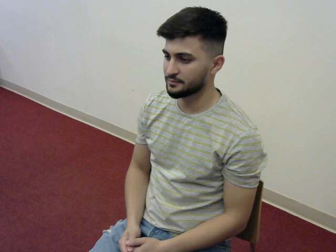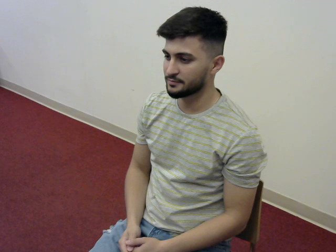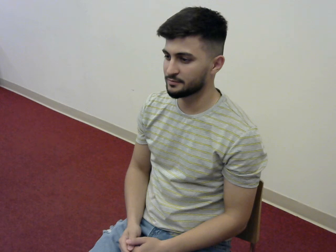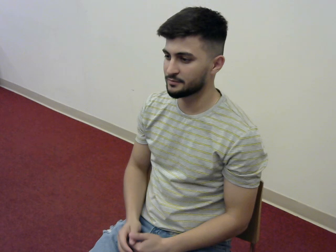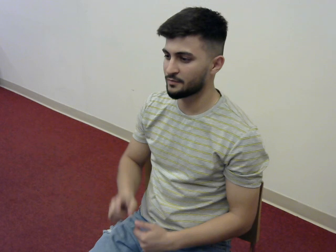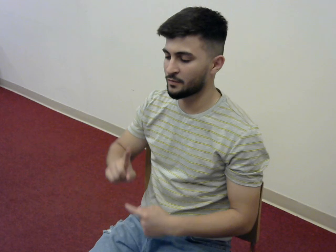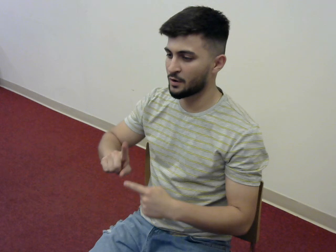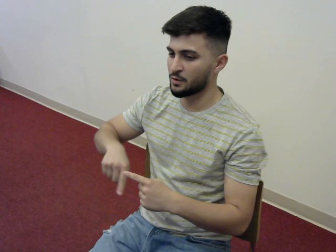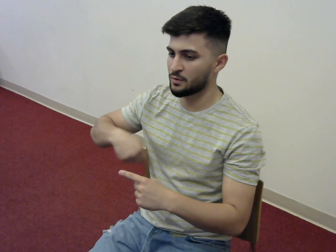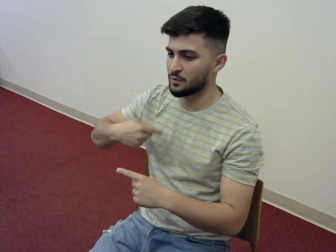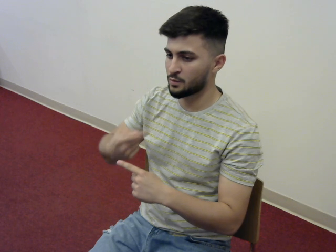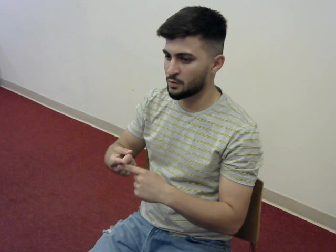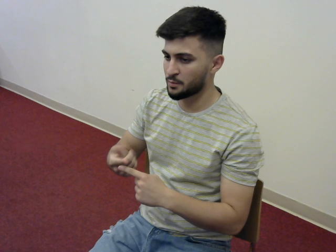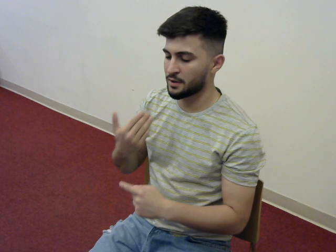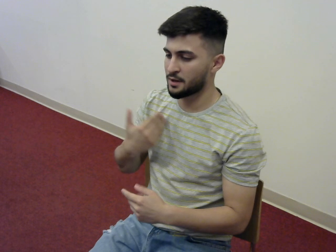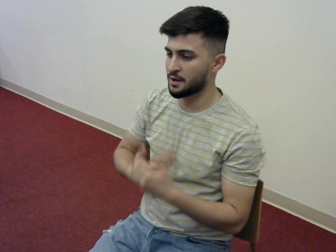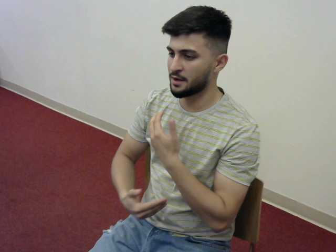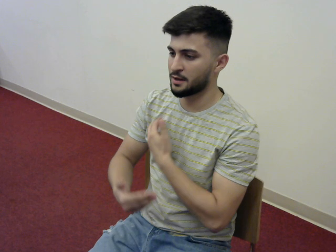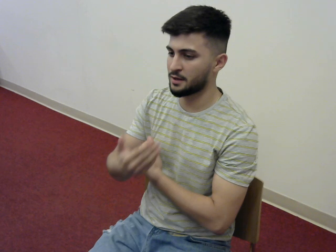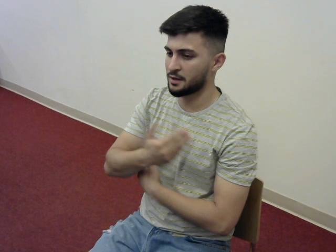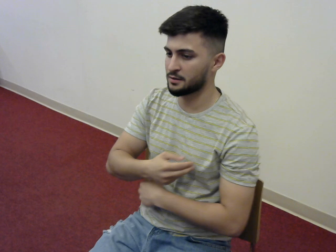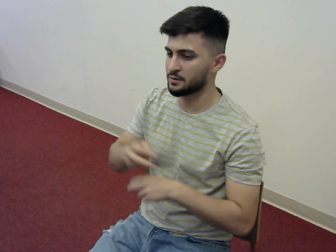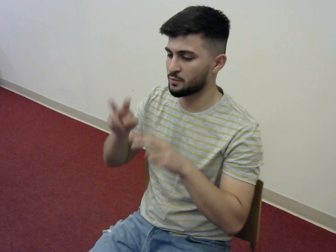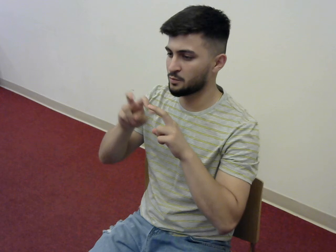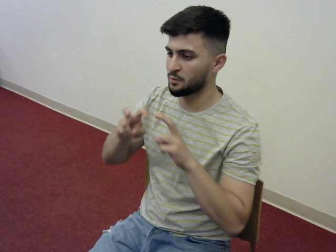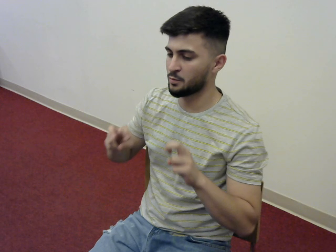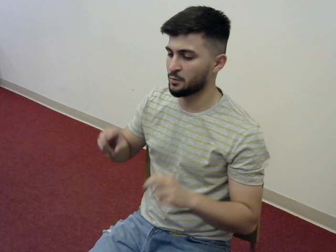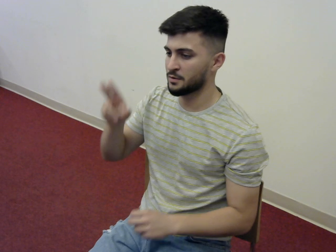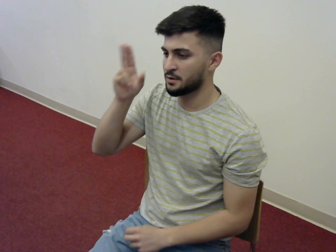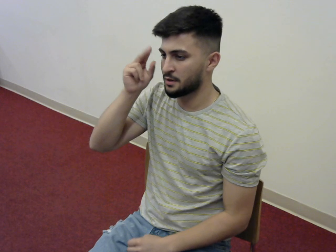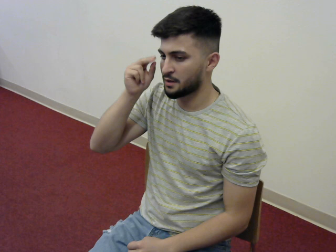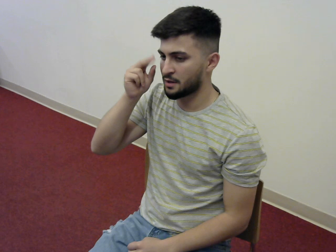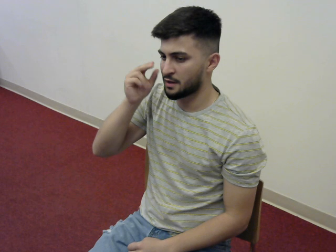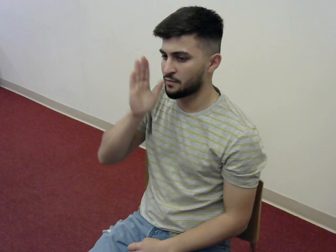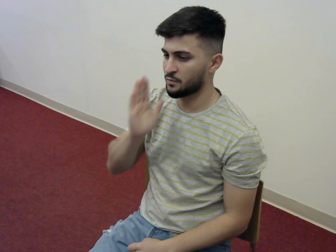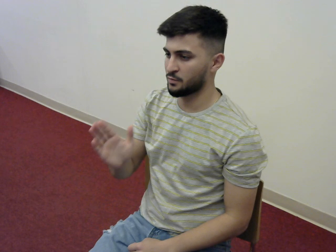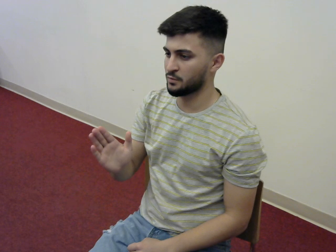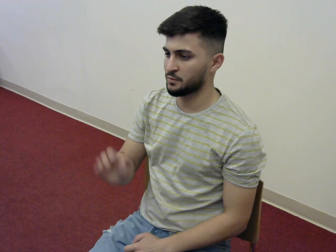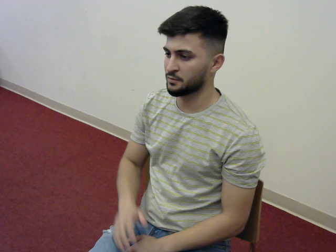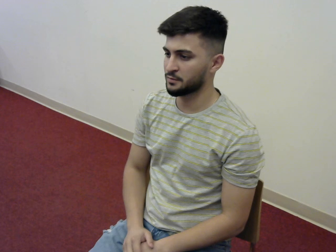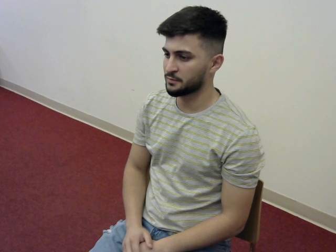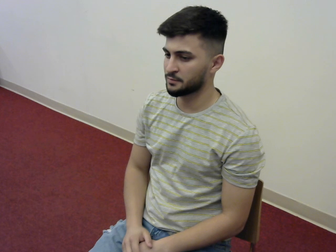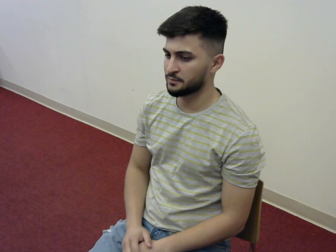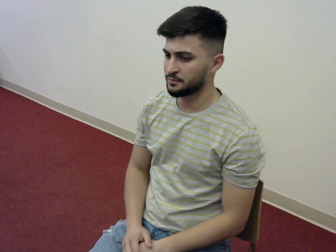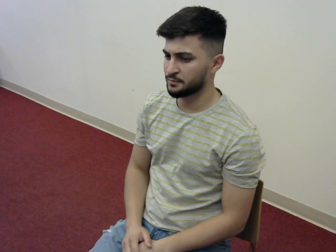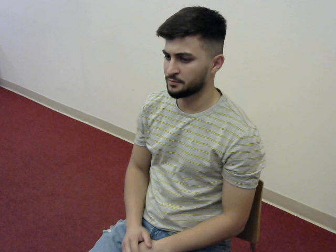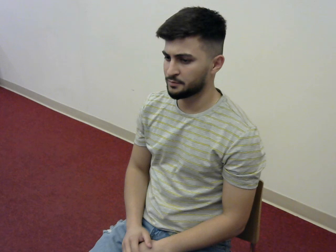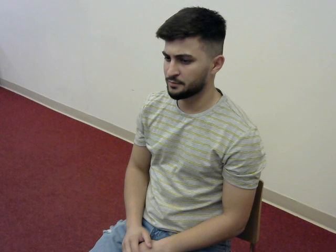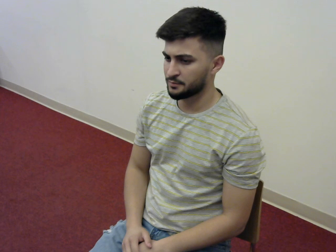Növbəti əlillik müayinəsi nə zaman keçiriləcək?